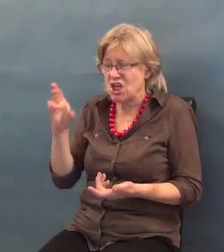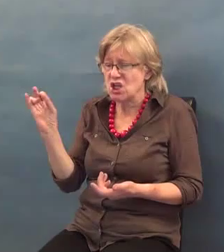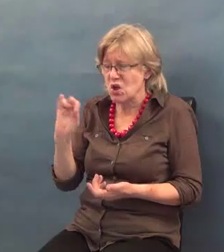Tak.